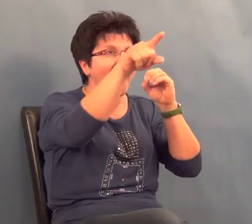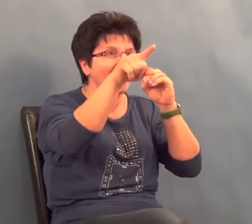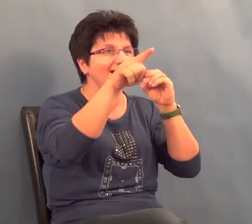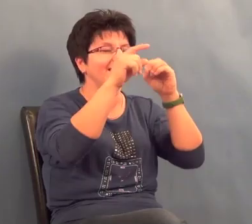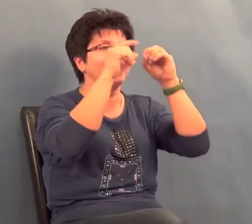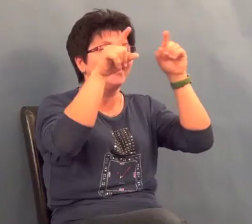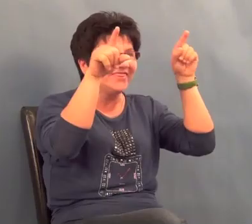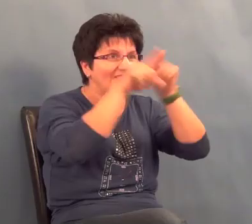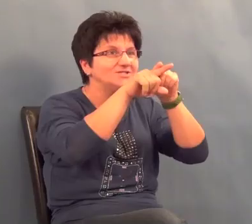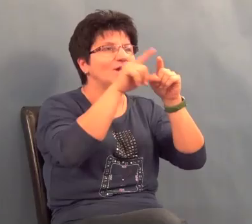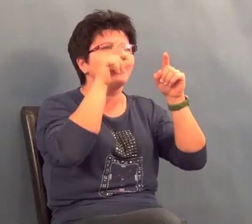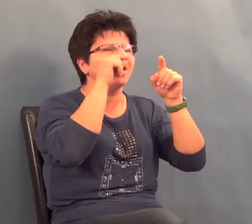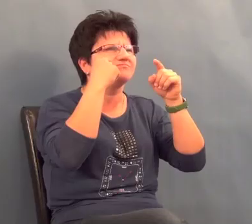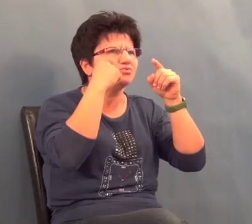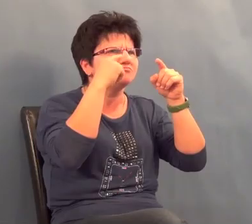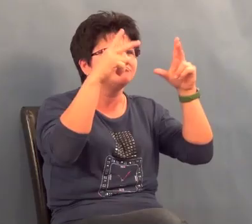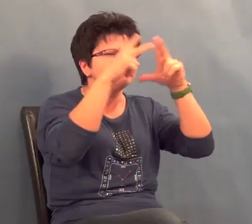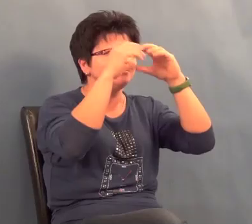Ptaszek też to widzi, patrzy przez lornetkę.